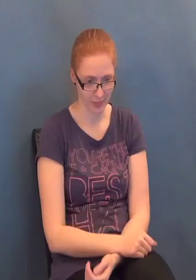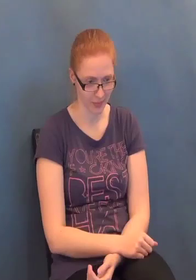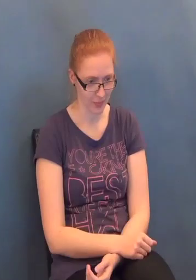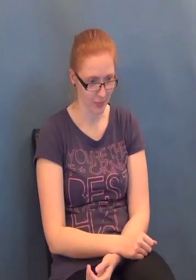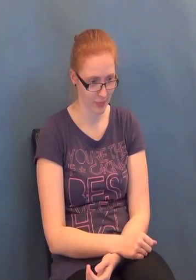Nie mogę.